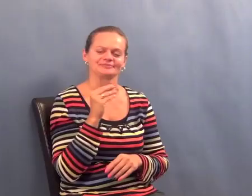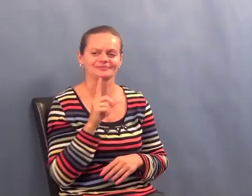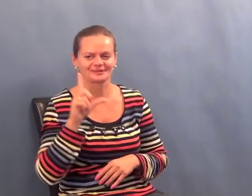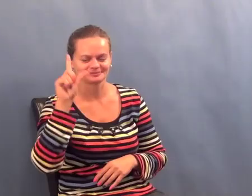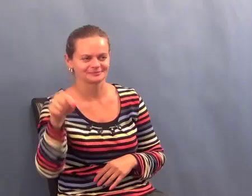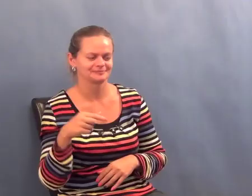Idzie.